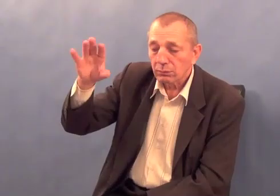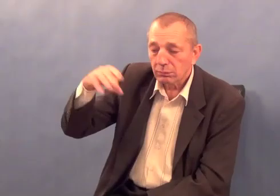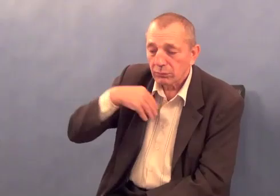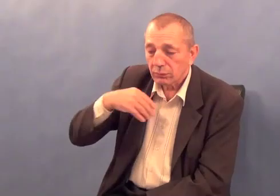Można.